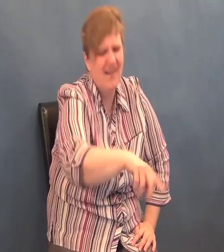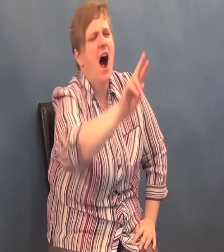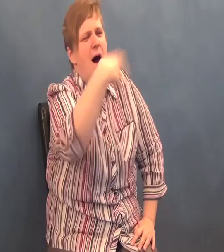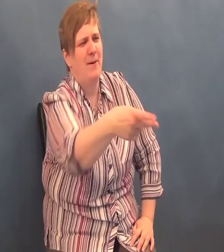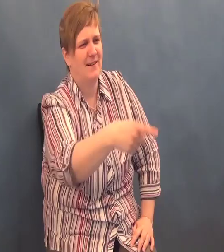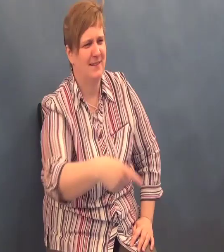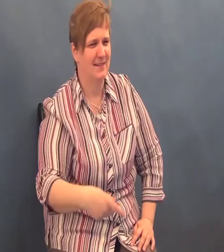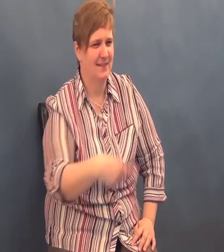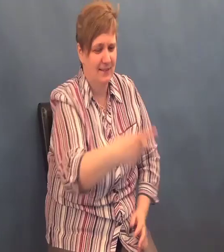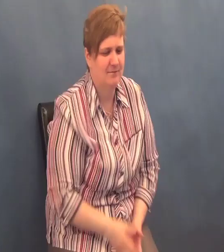A następny?